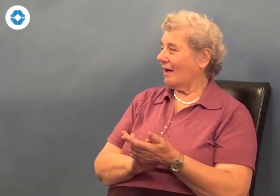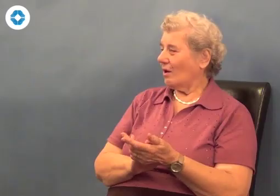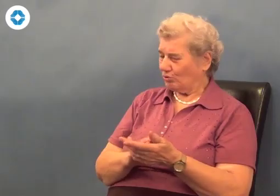To tak.